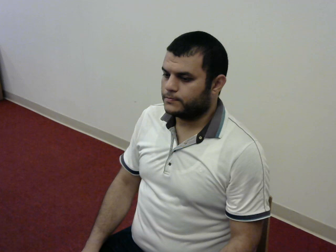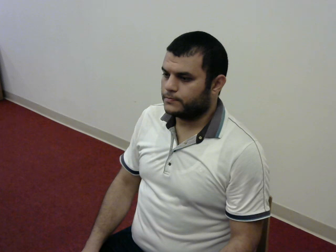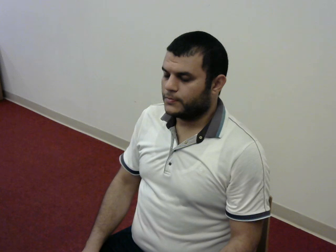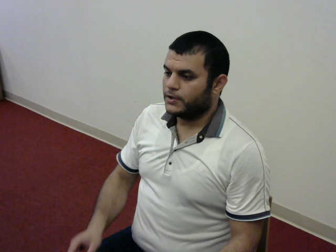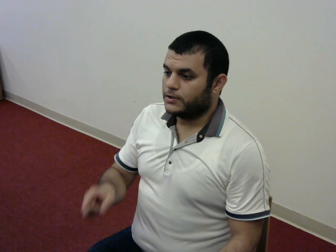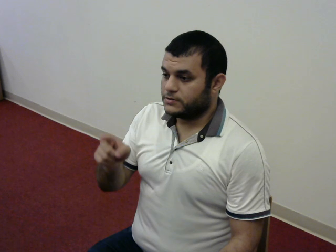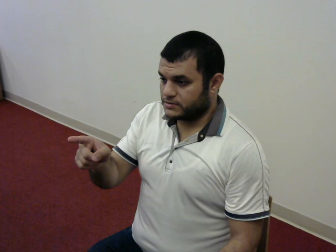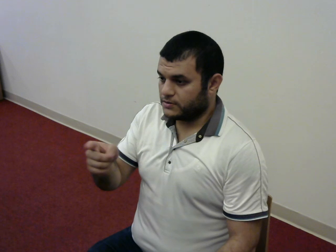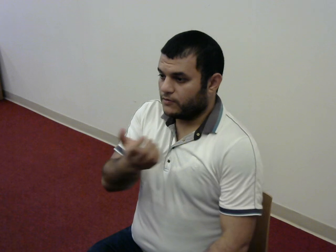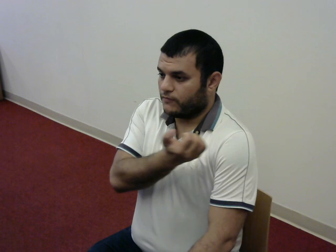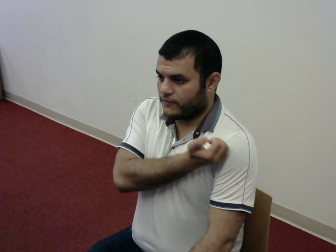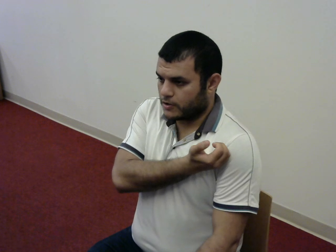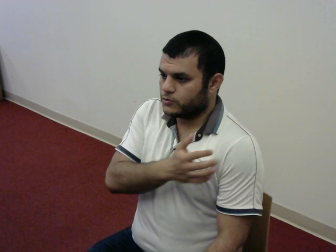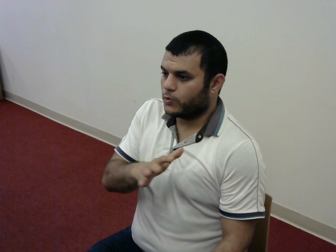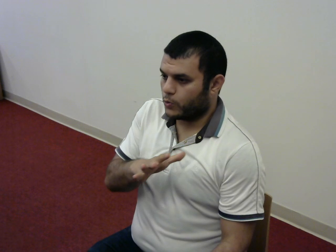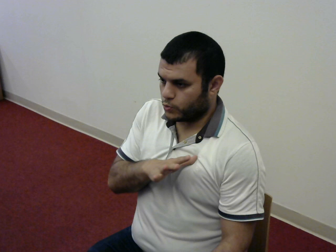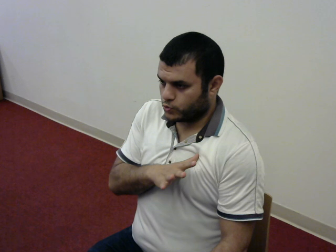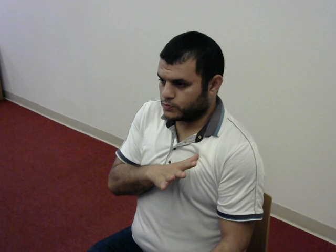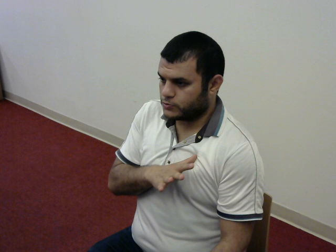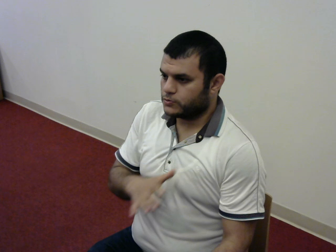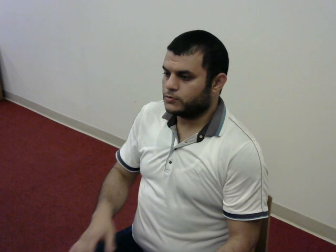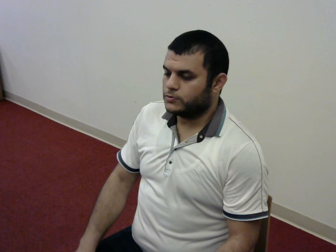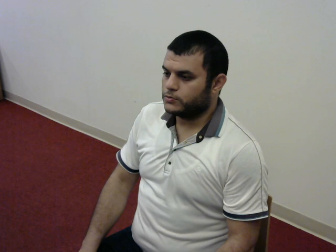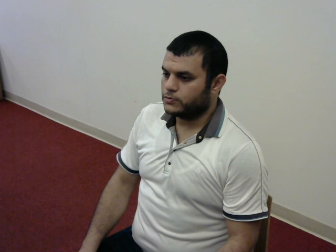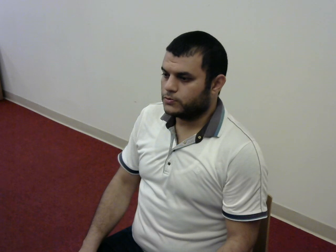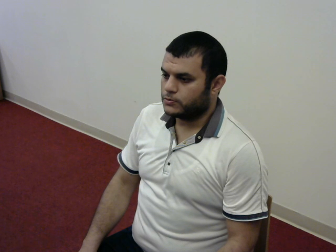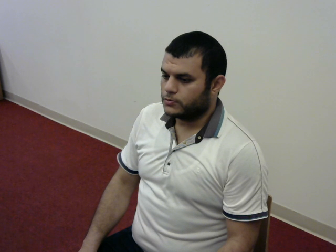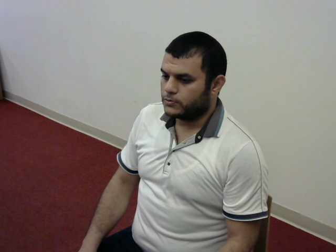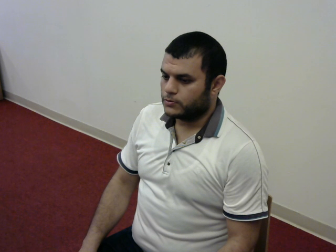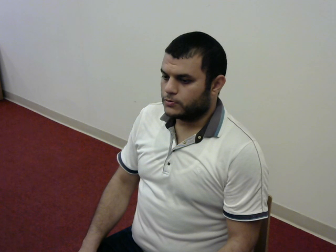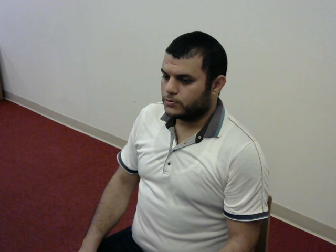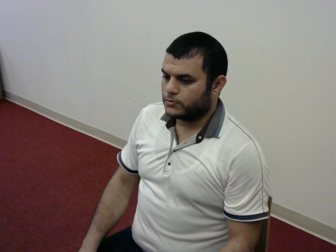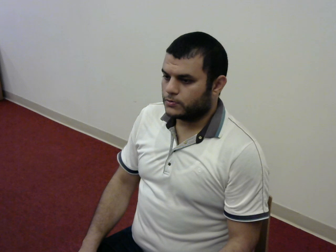Siz vaksin vurdurmusuzmu?